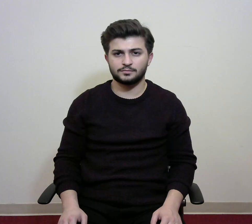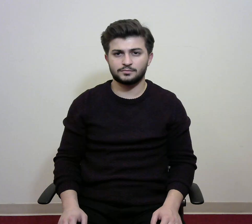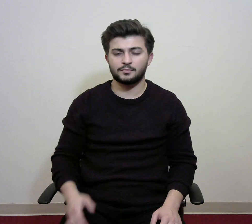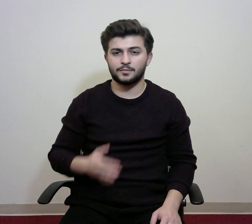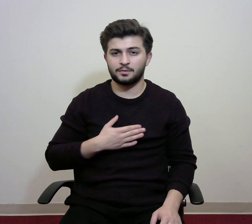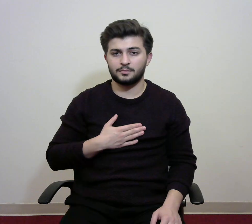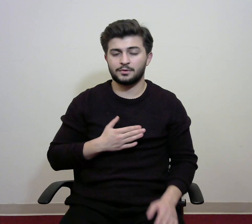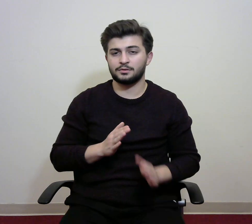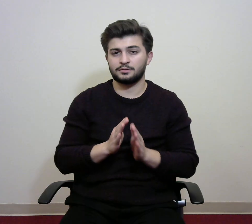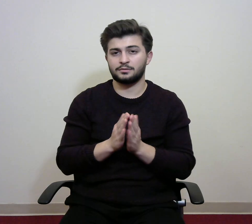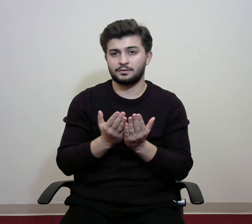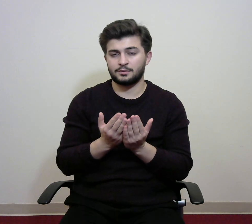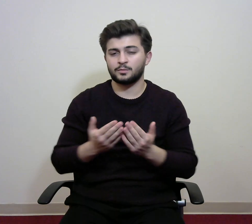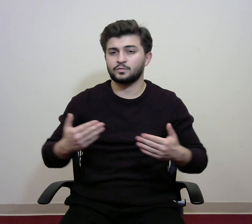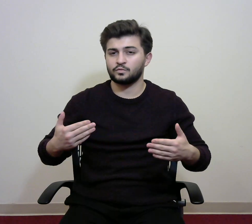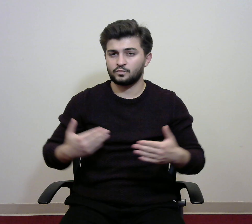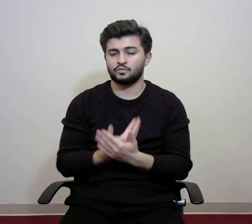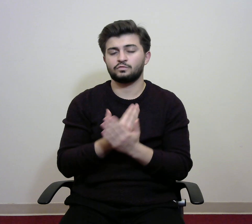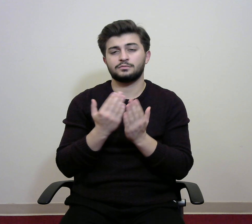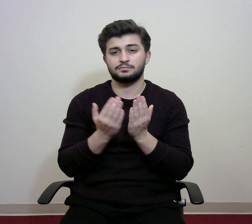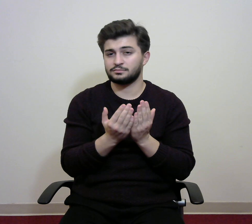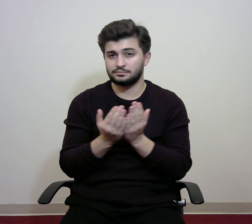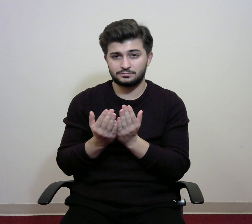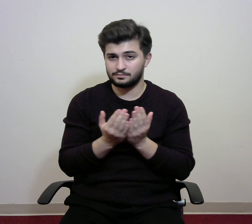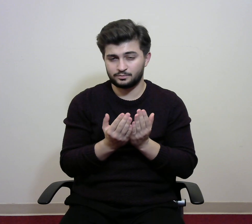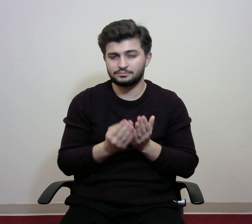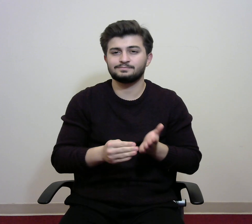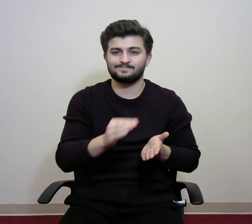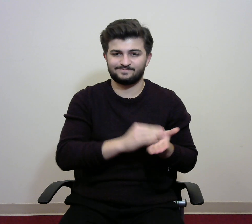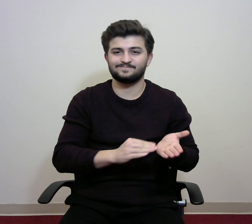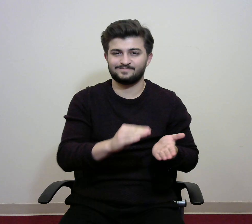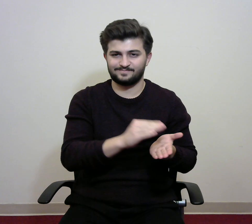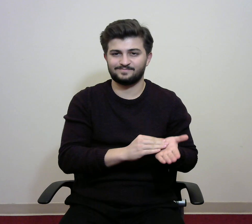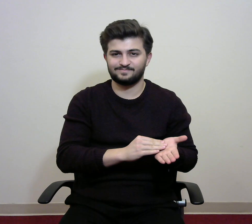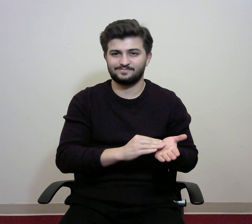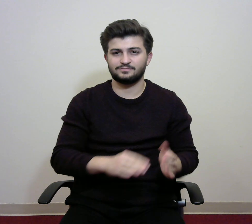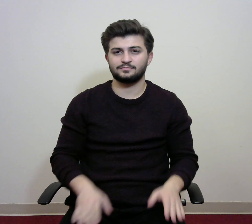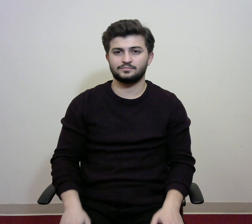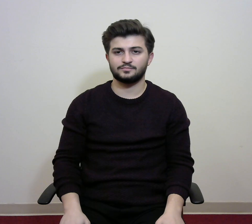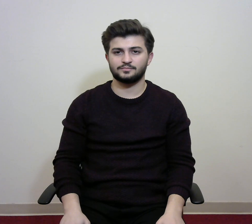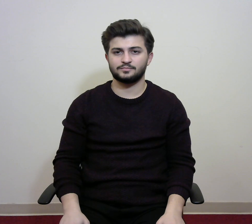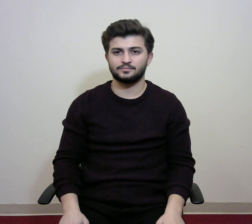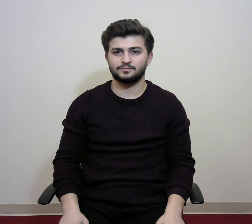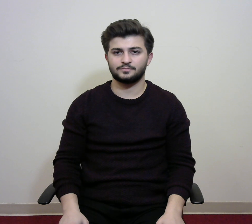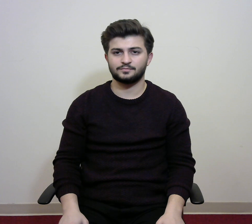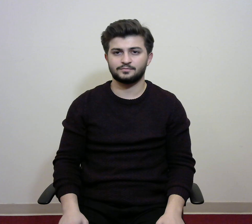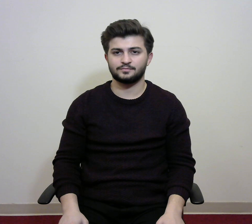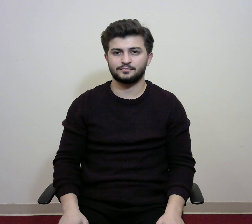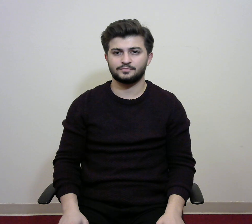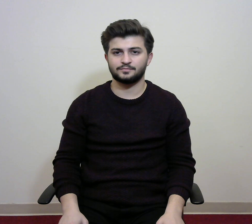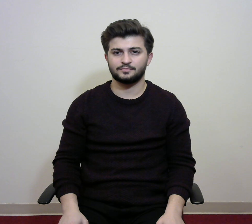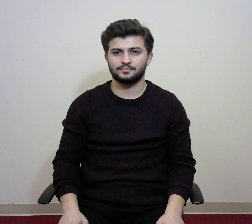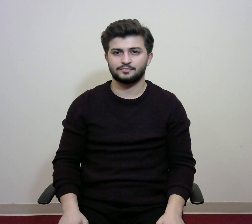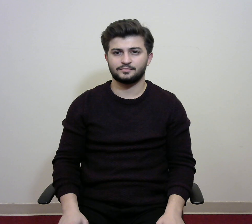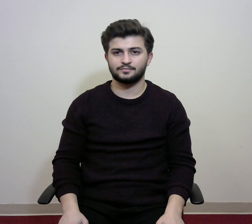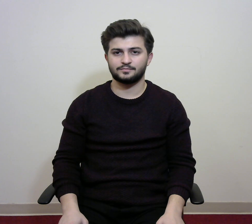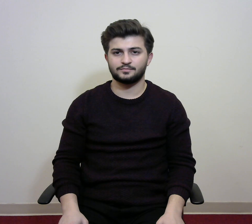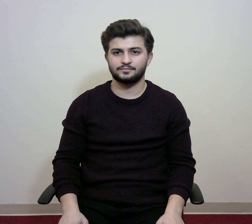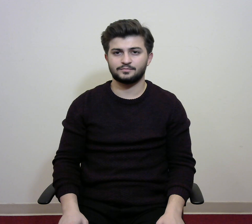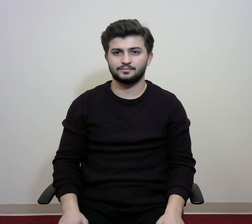Mən kitabı yenidən oxuyub, təkrarlamalıyam